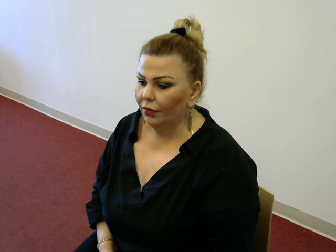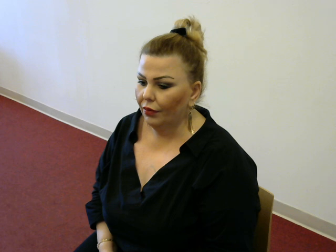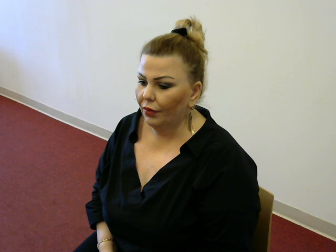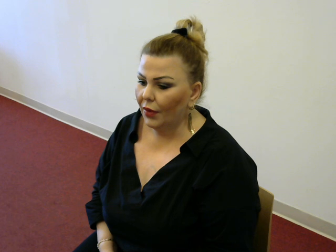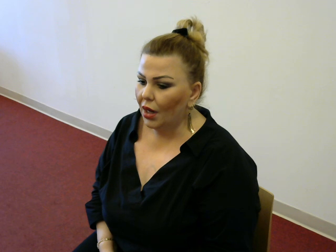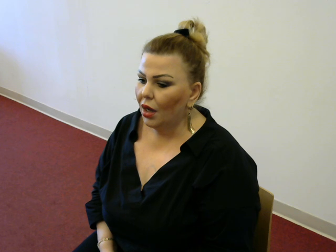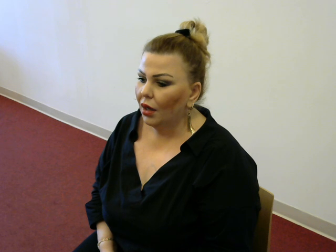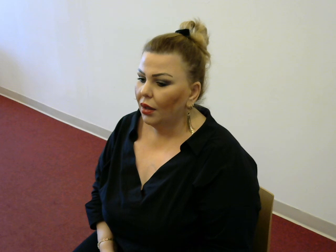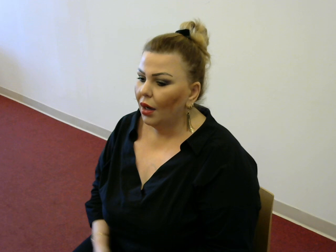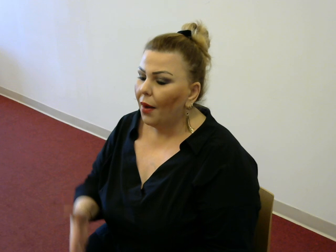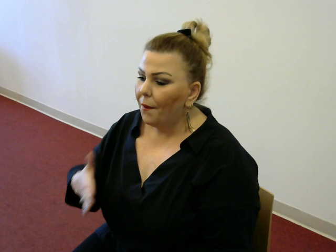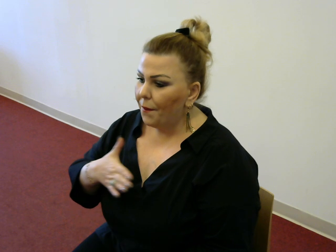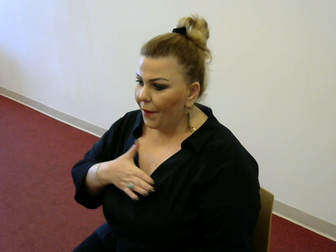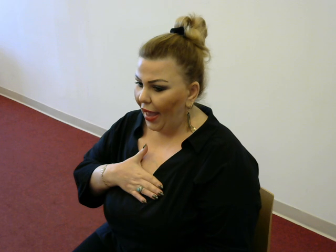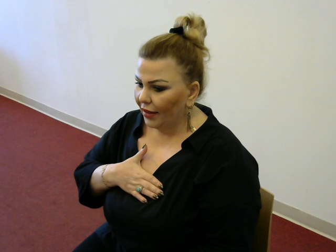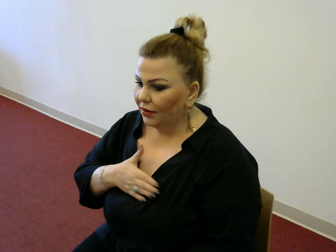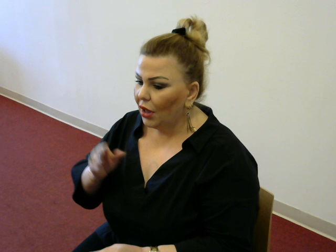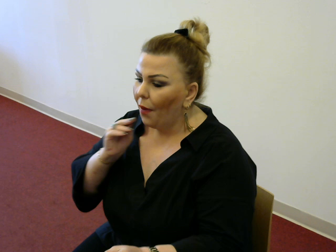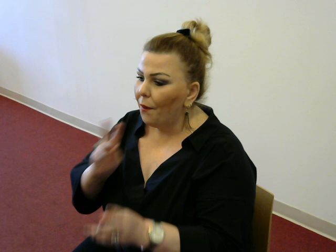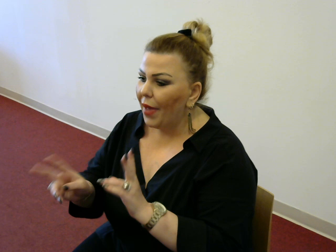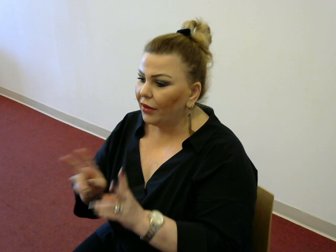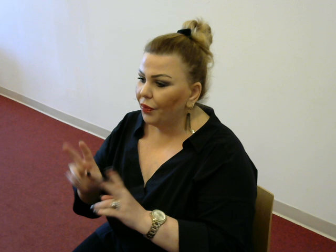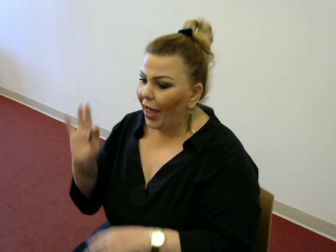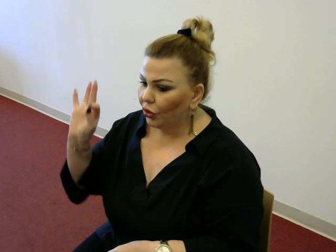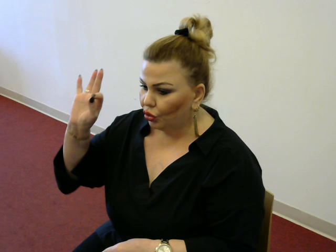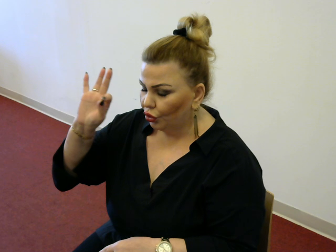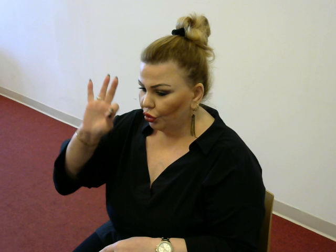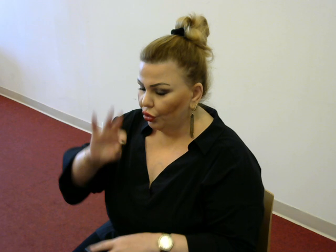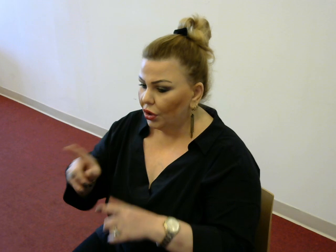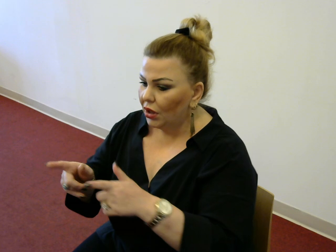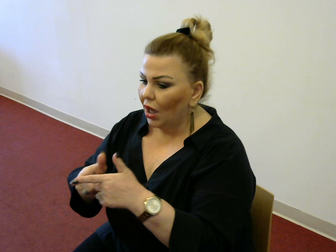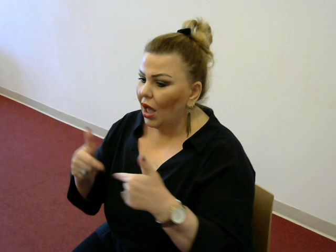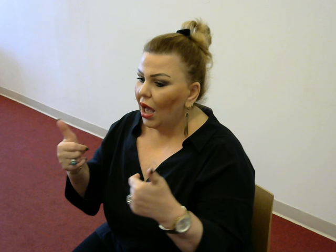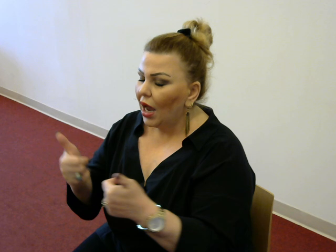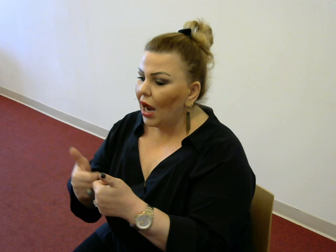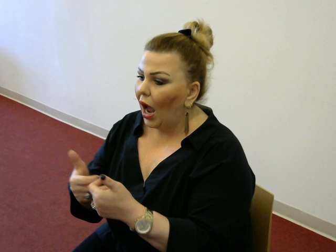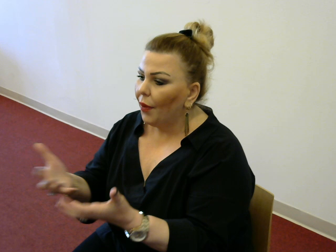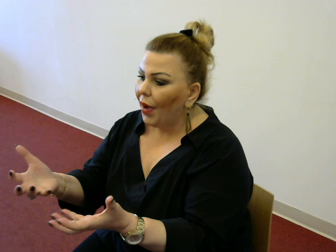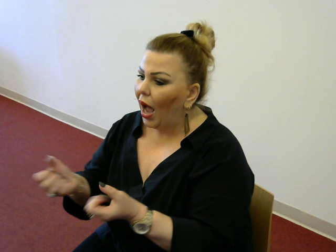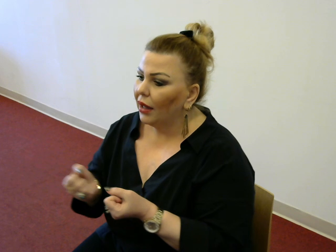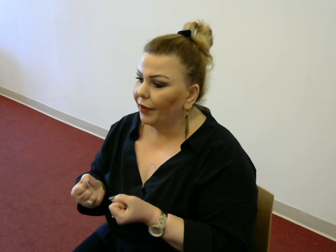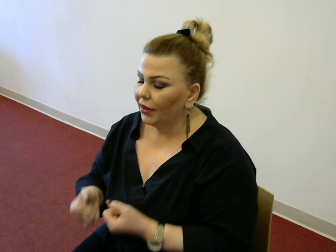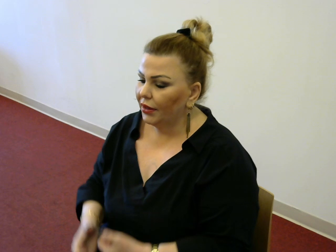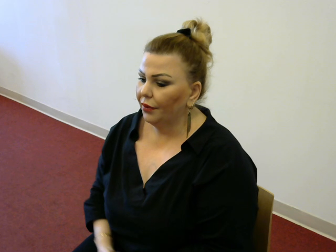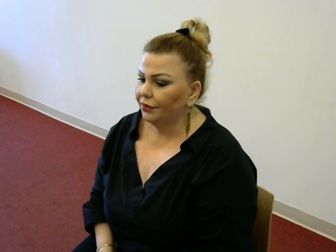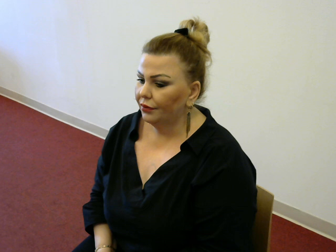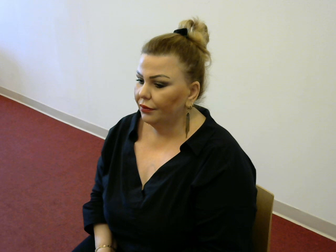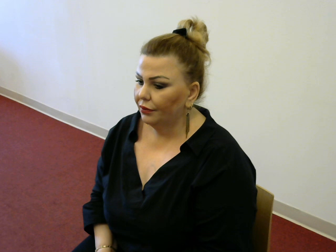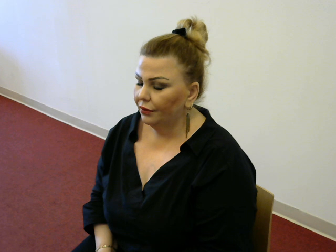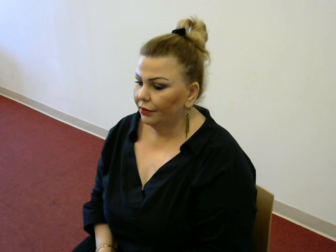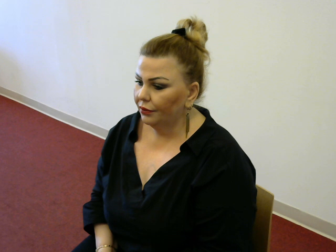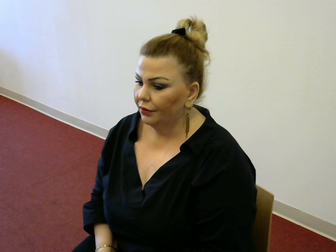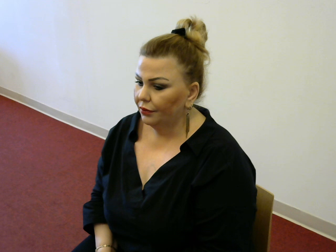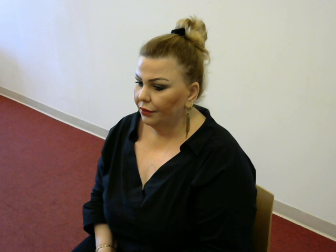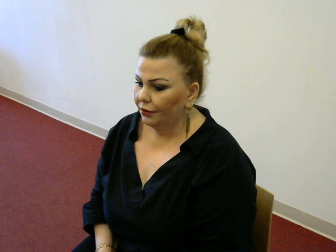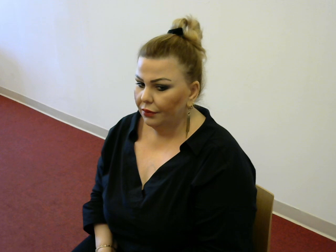Mən mətbəx üçün qab almalıyam